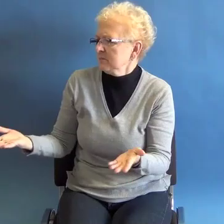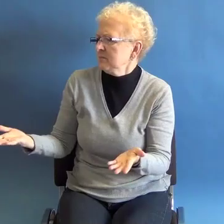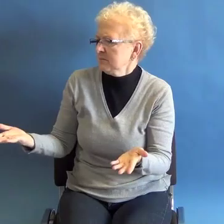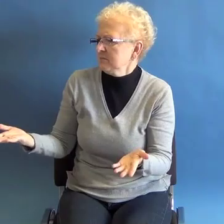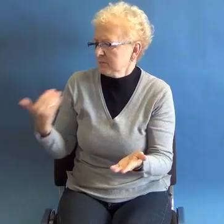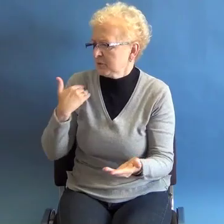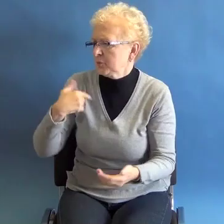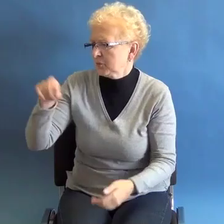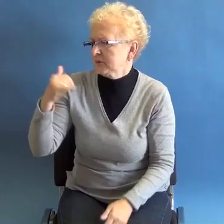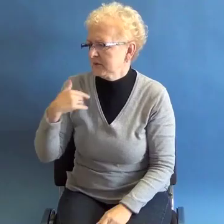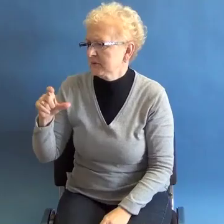Byłam na Cyprze.